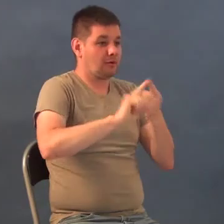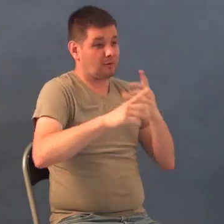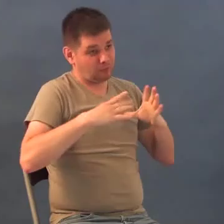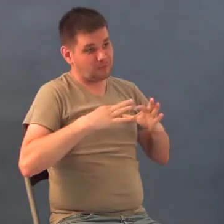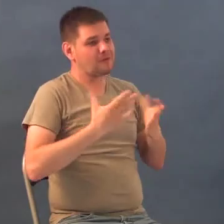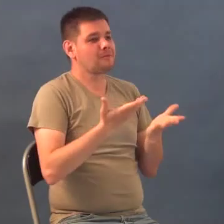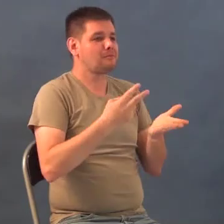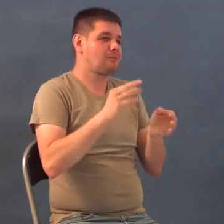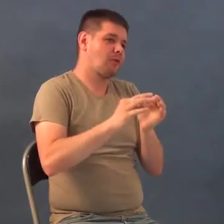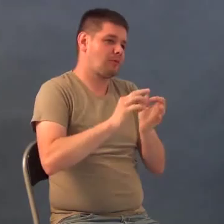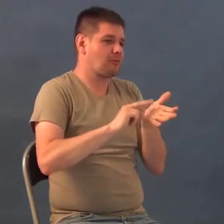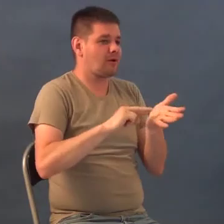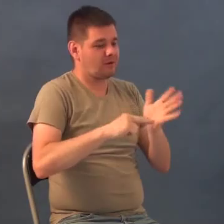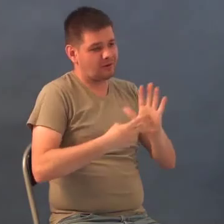Po dziewiętnastej.